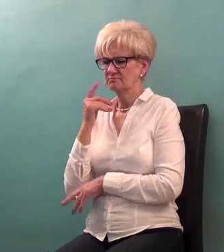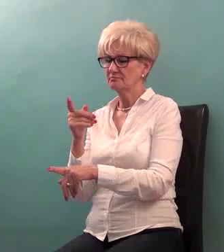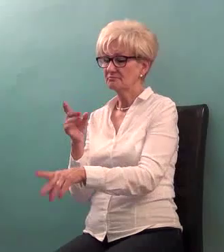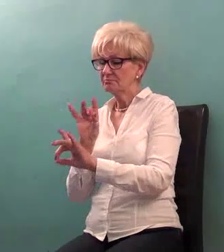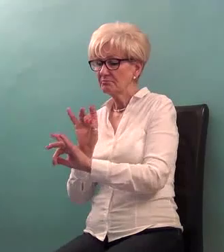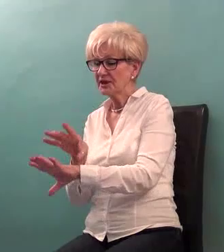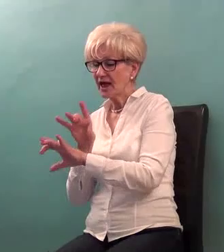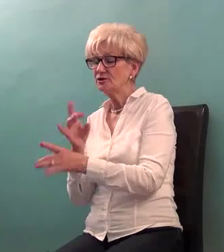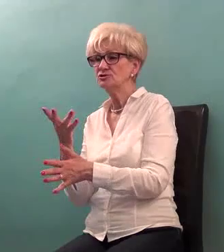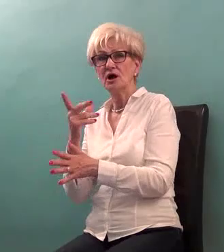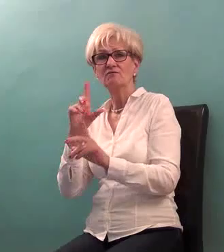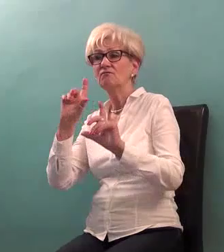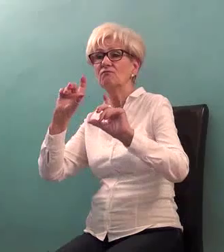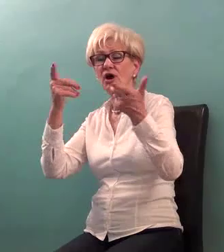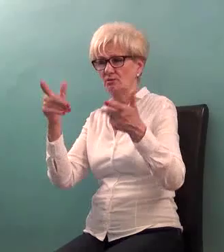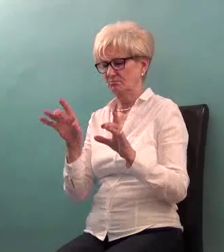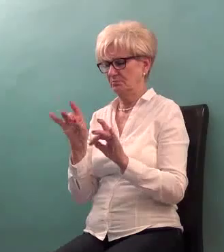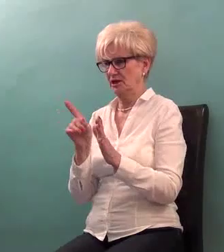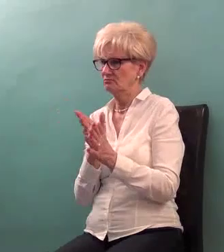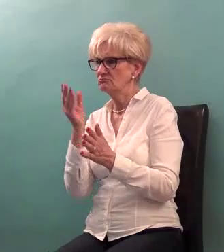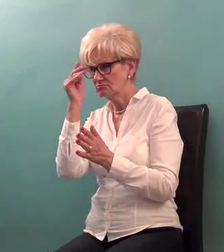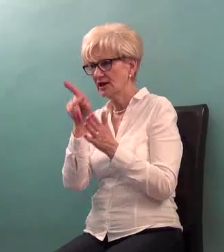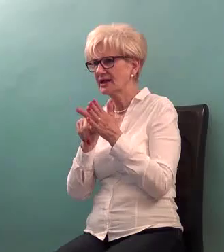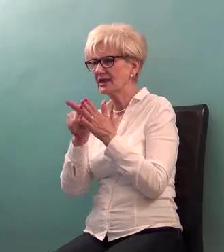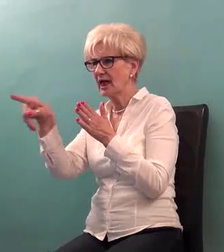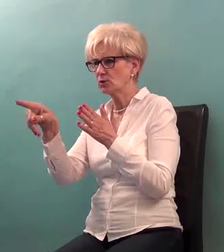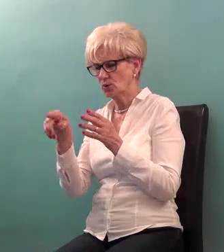Jak jest jakiś wypadek, to znaki ewakuacyjne nas kierują do wyjścia i trzeba podążać za znakami.